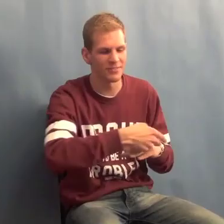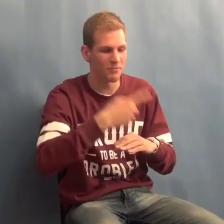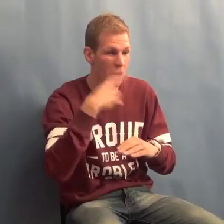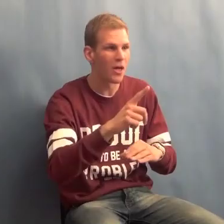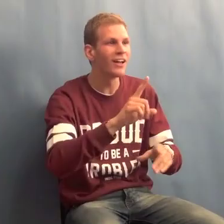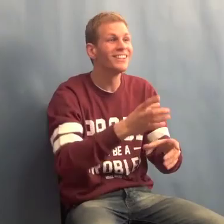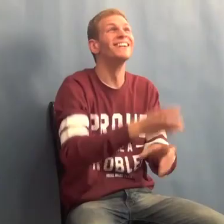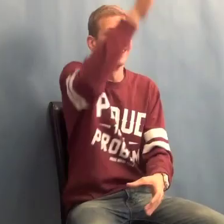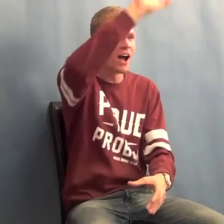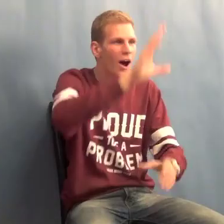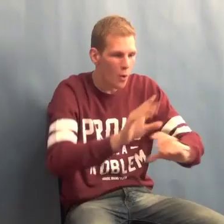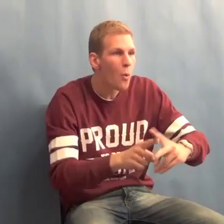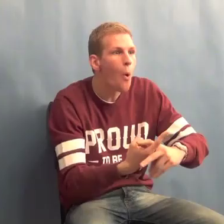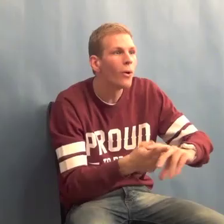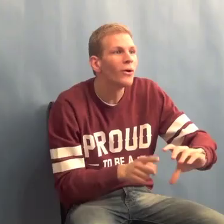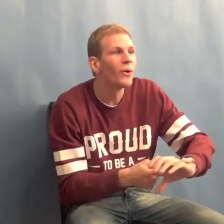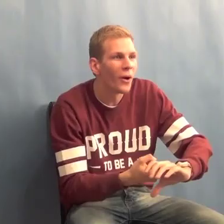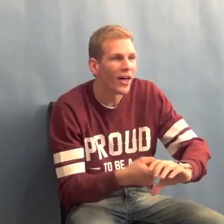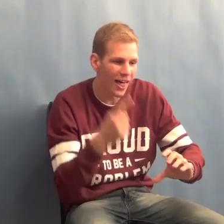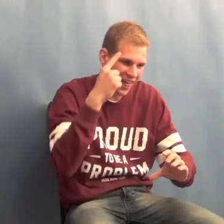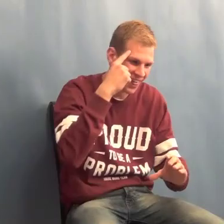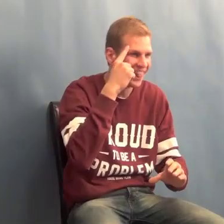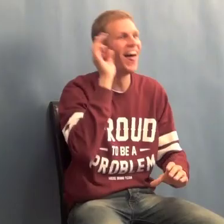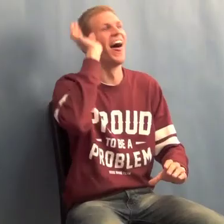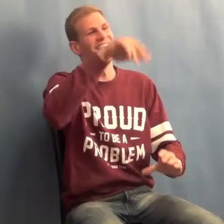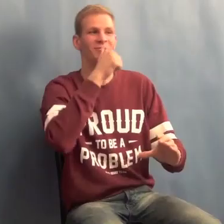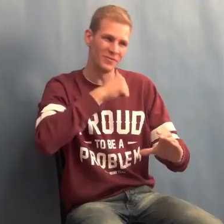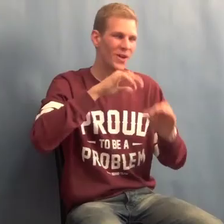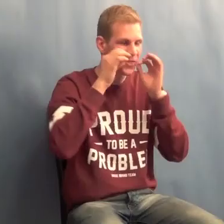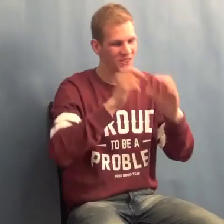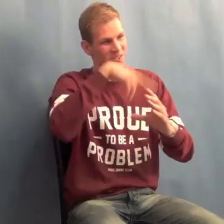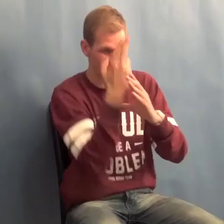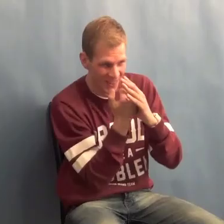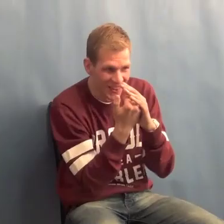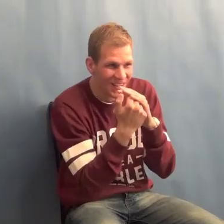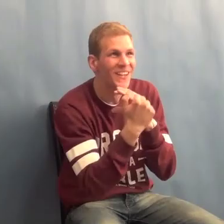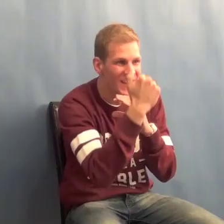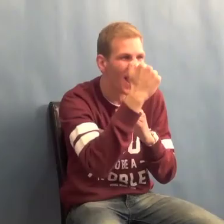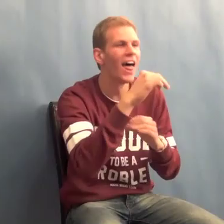Zauważył znowu rynnę, ale postanowił wejść po niej tyle, że w środku.